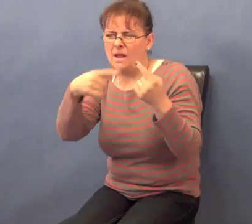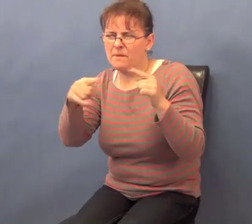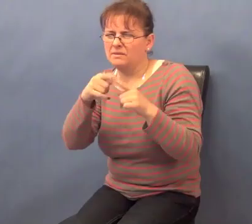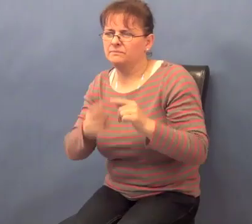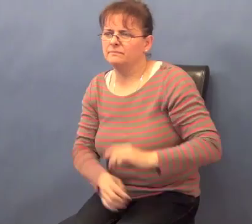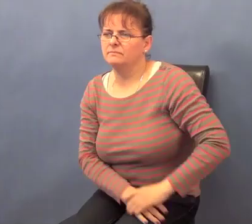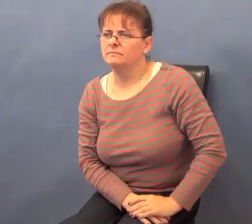To nie pasuje.